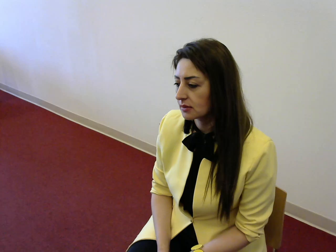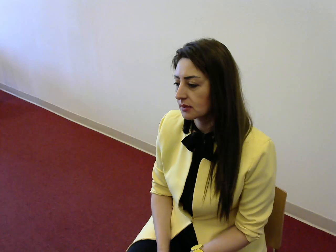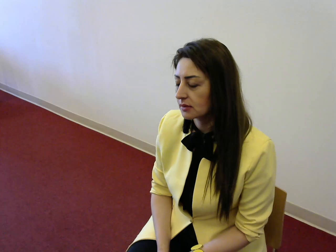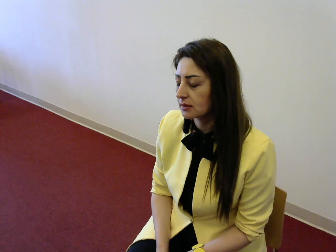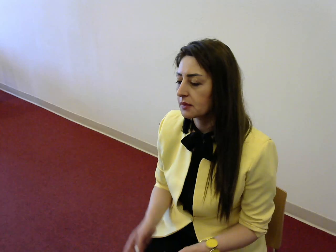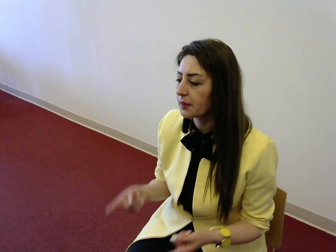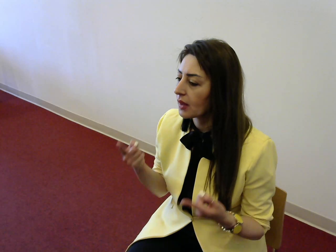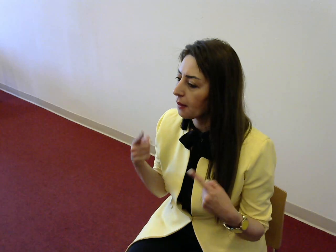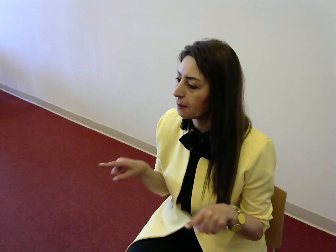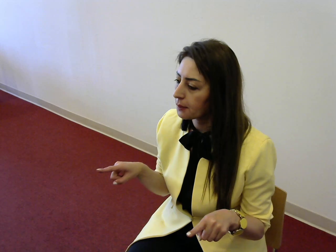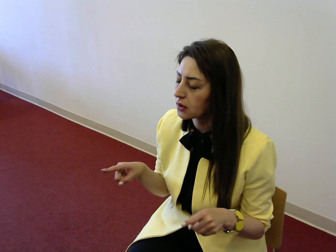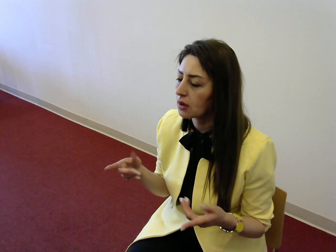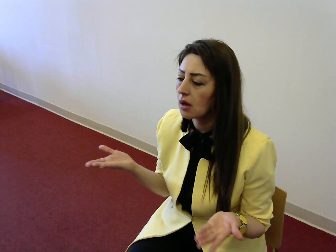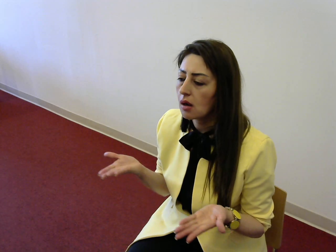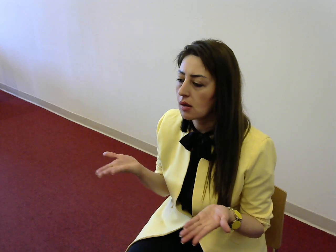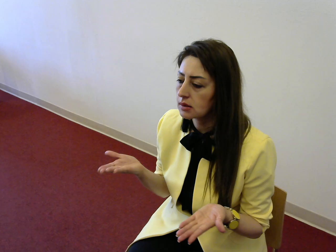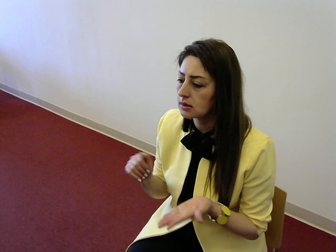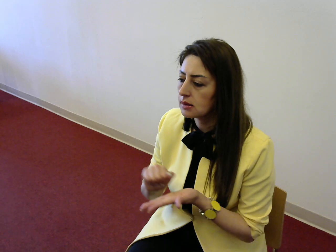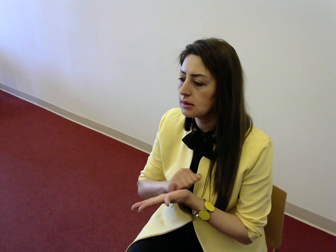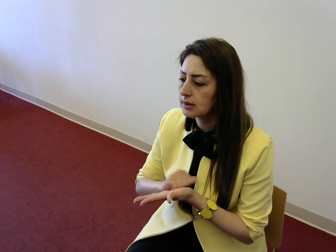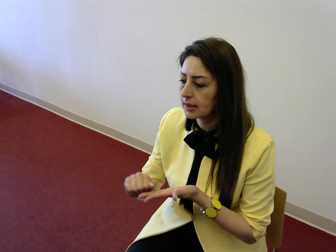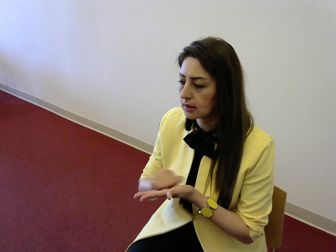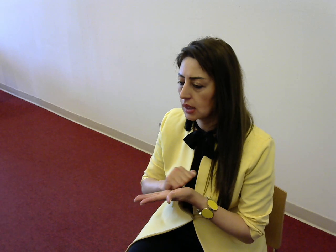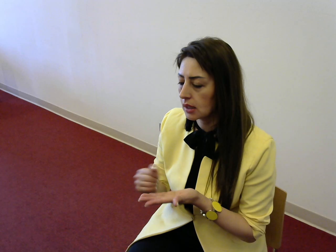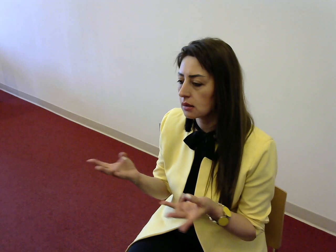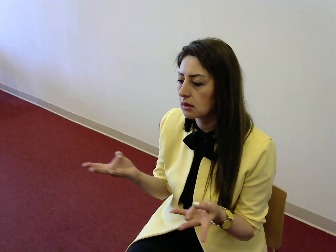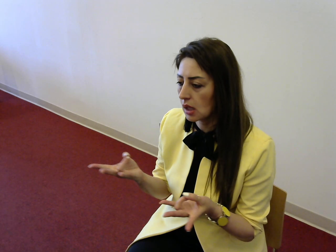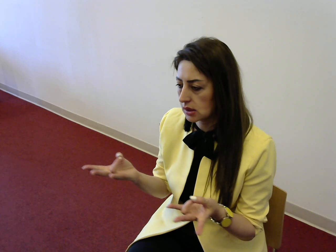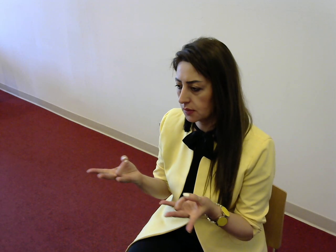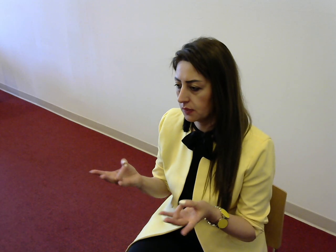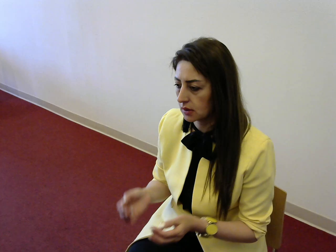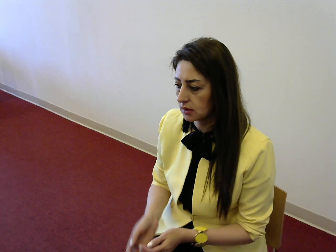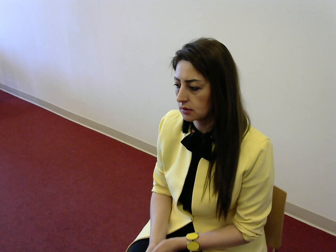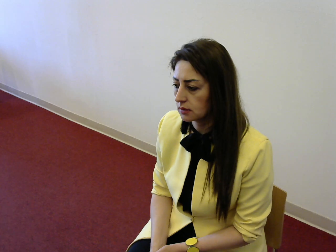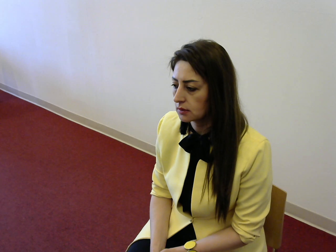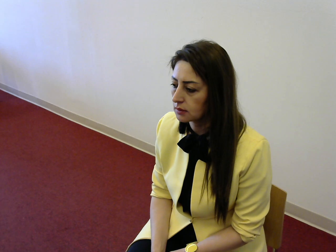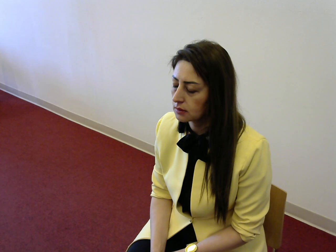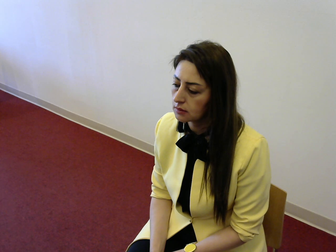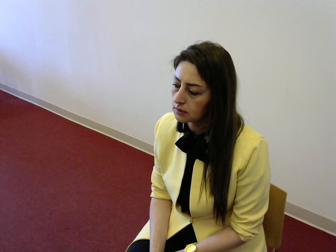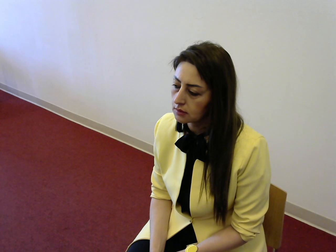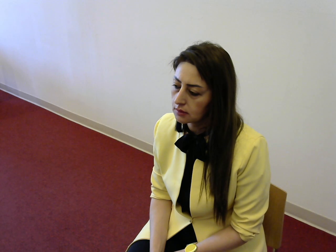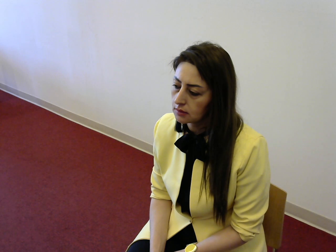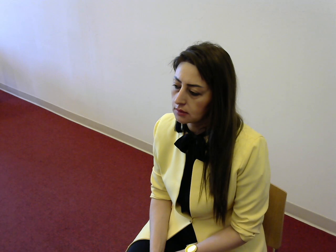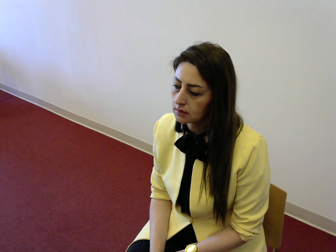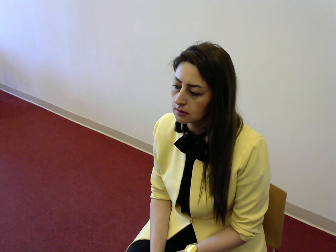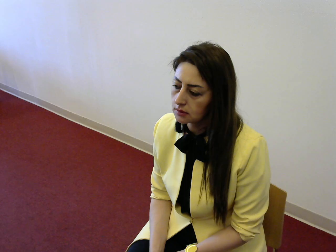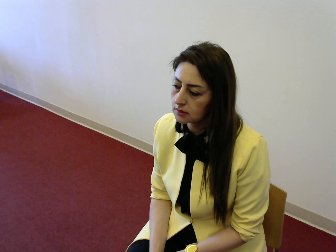Başqa hansı sənədlər lazımdır?